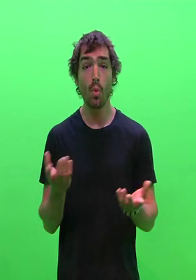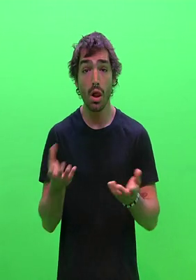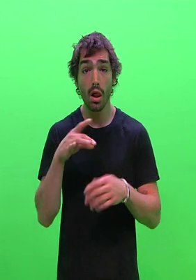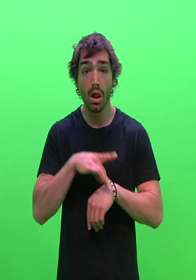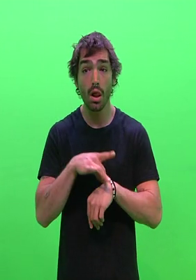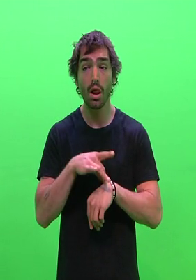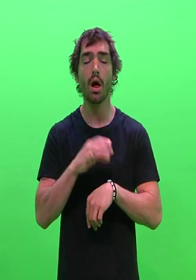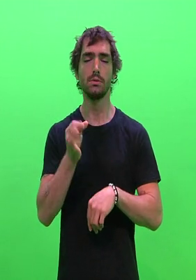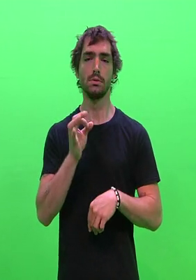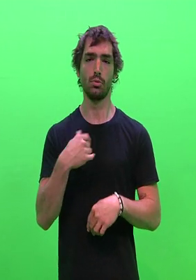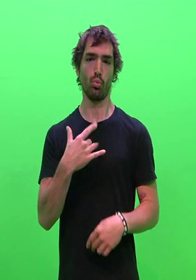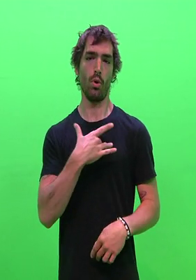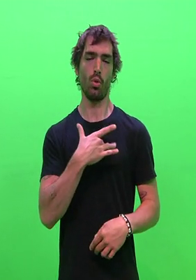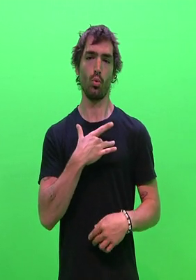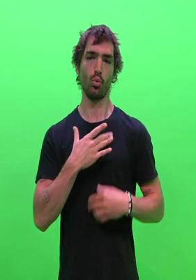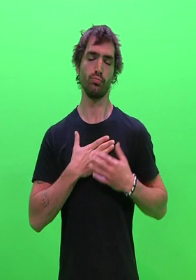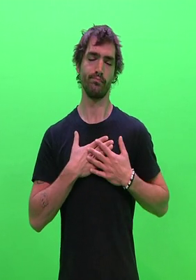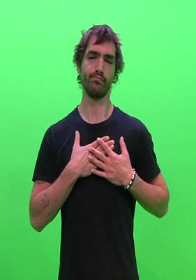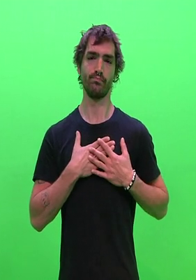Si tinc alguna malaltia? Sí, del cor.